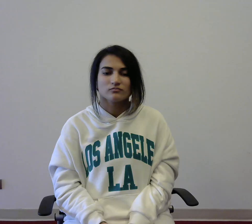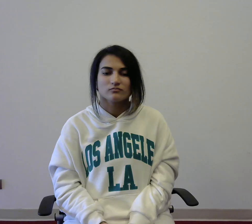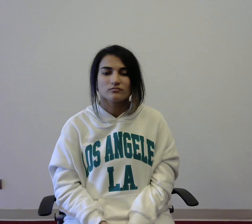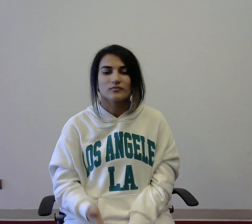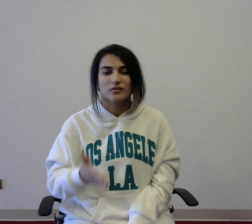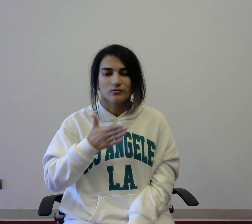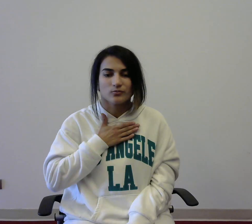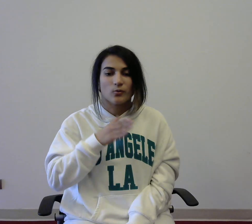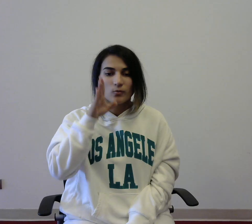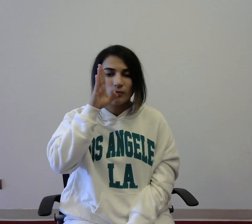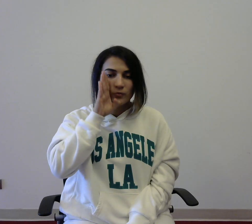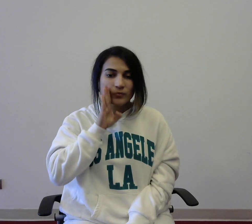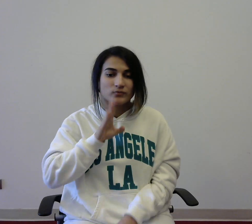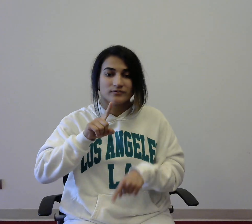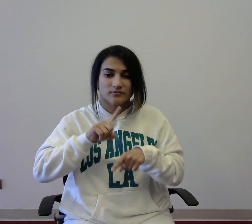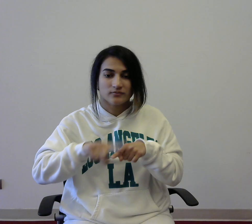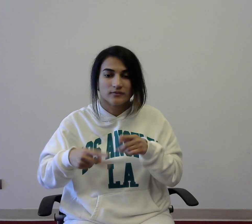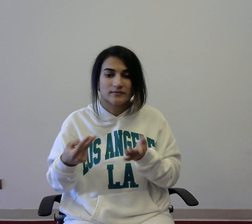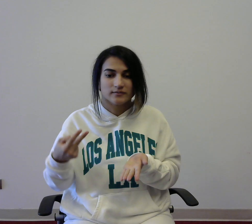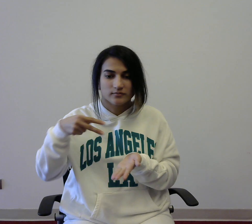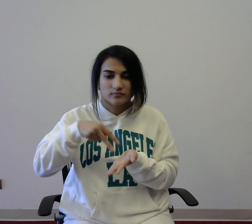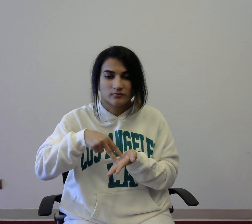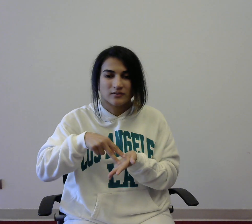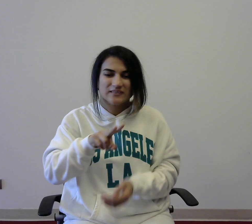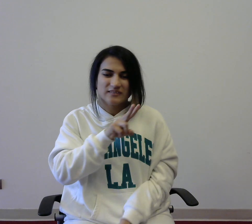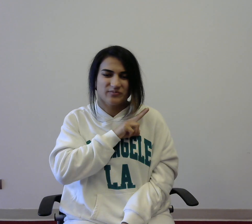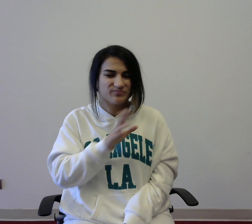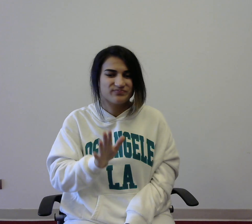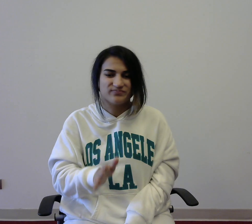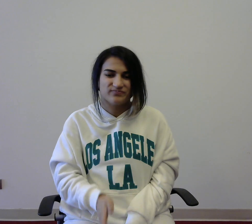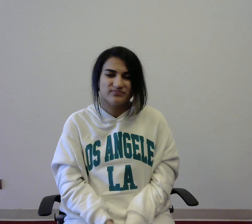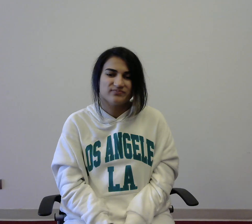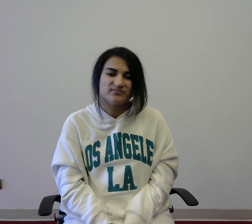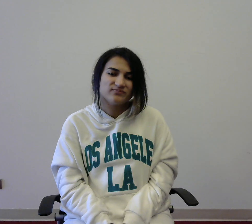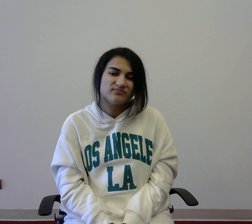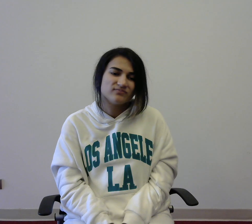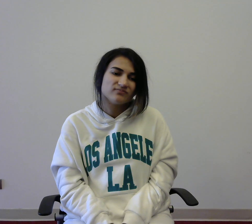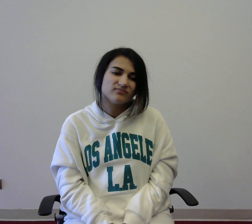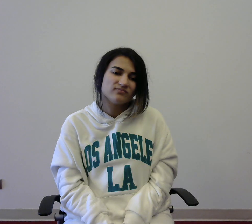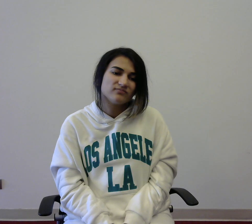Mən səhərlər tez durmağı sevmirəm